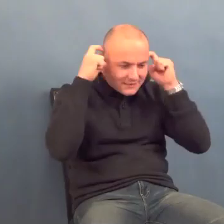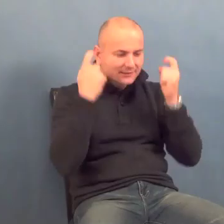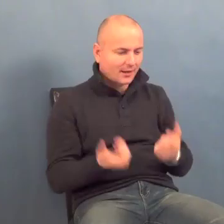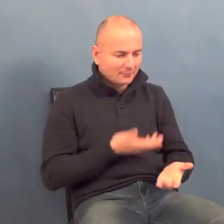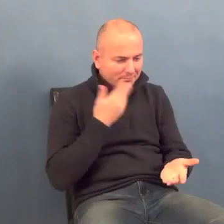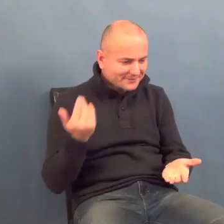Z opaską na oczach.